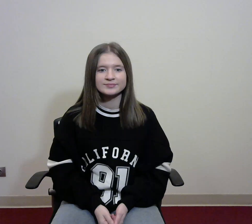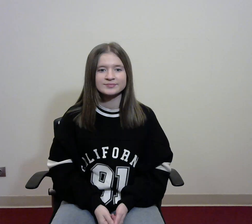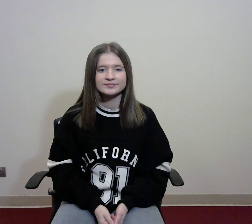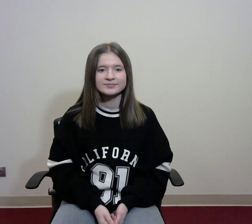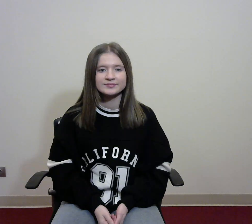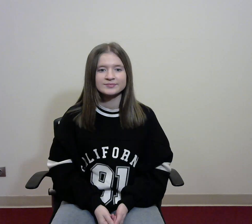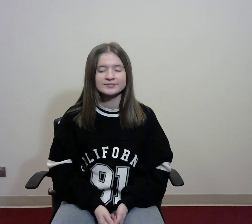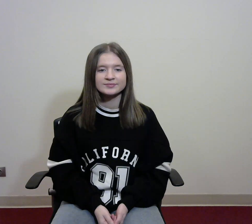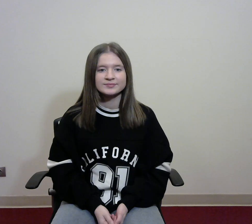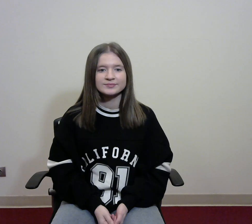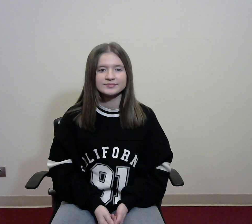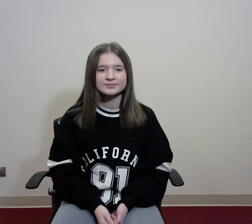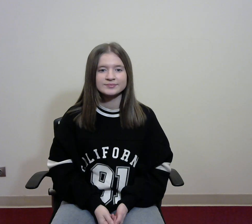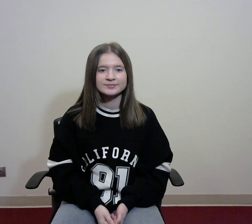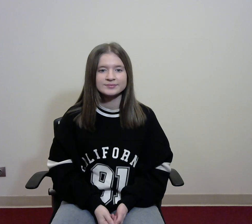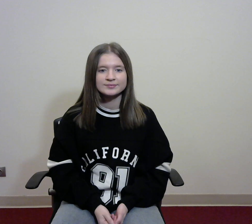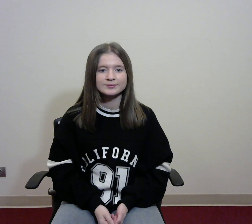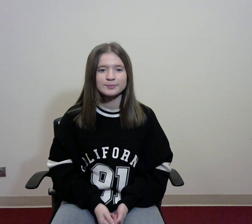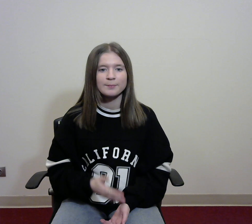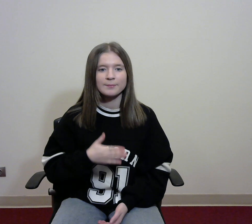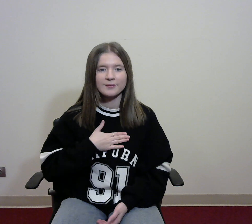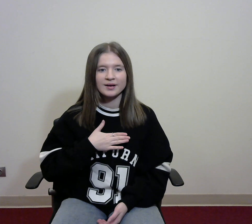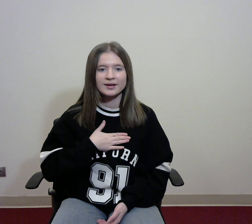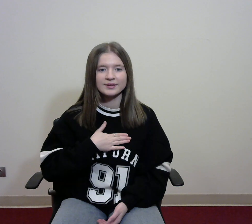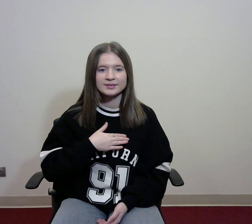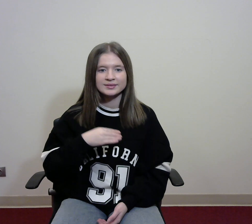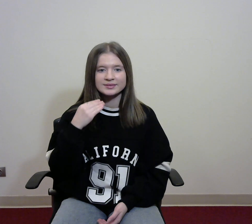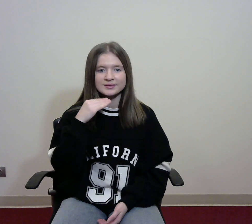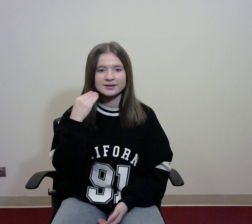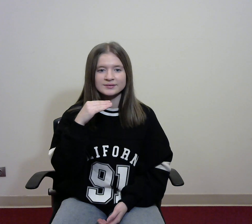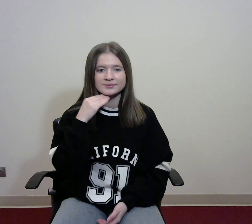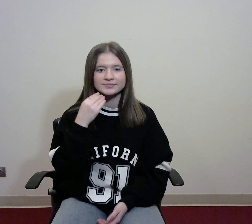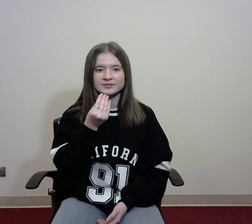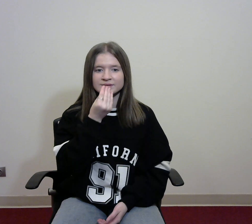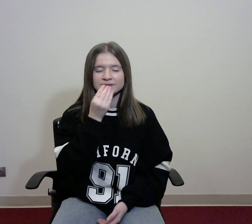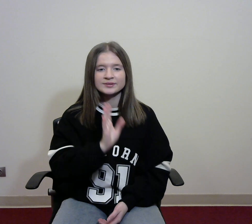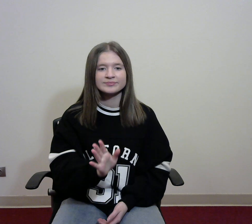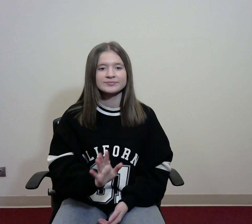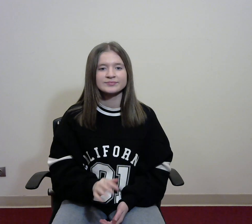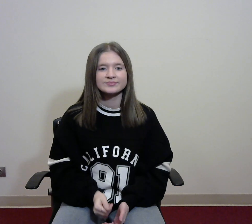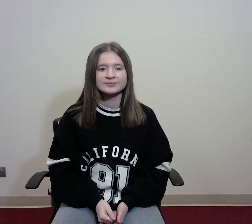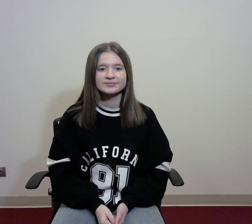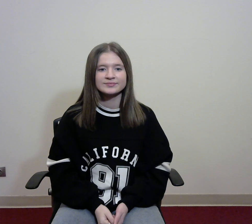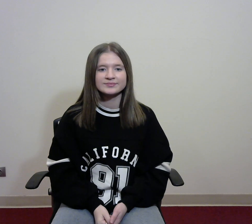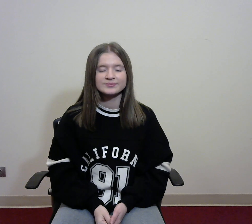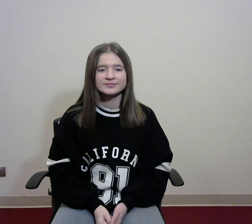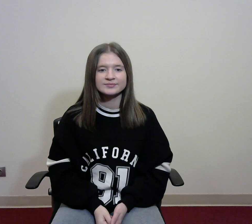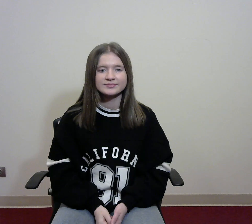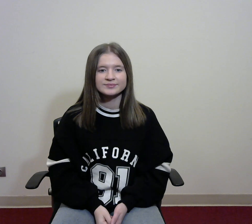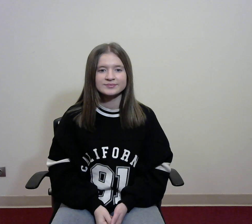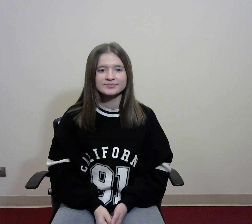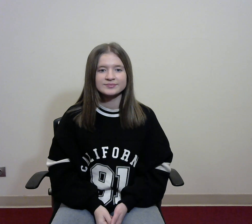Mən ət yemirəm